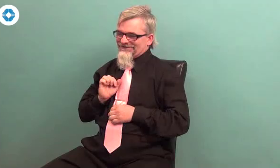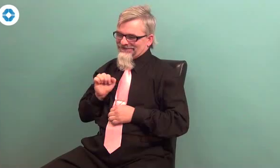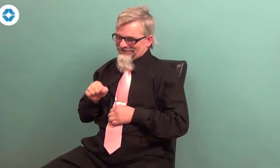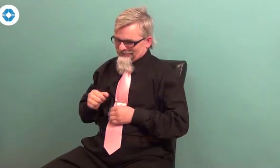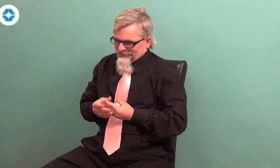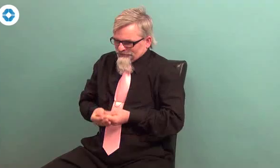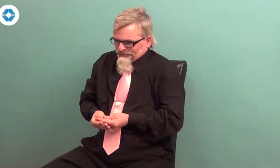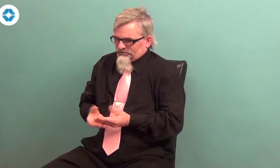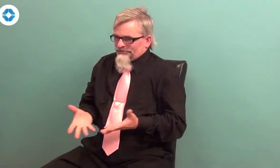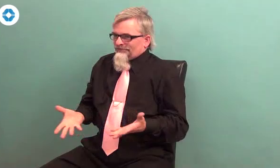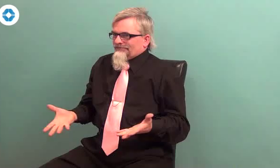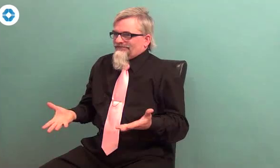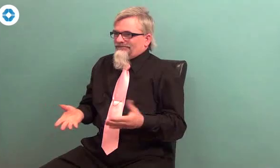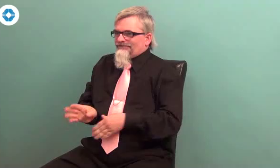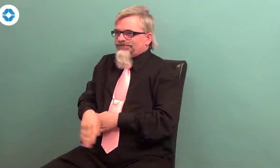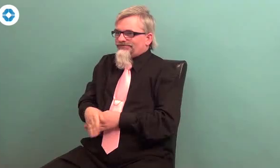Żaba zniknęła, słój jest pusty.